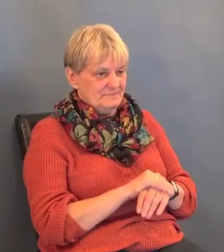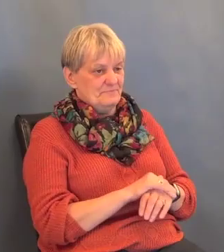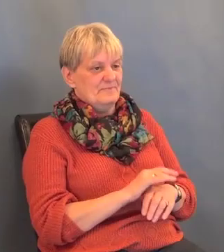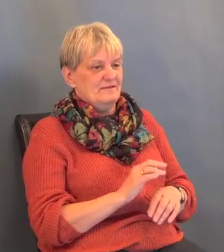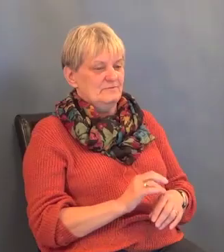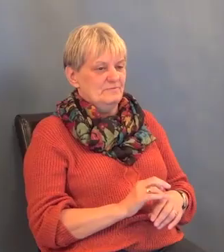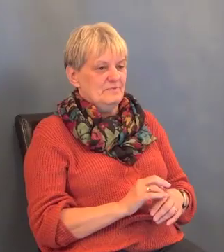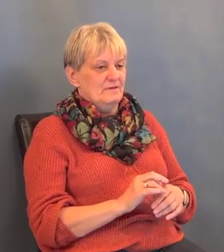Zgadzam się.